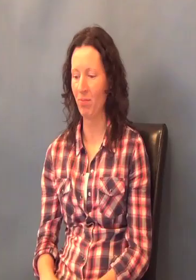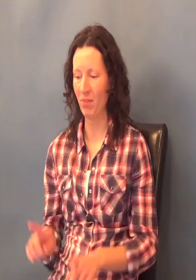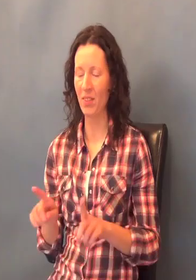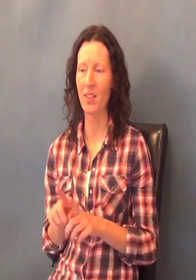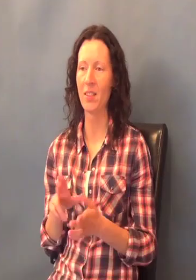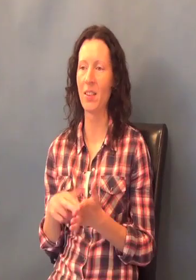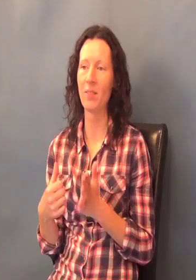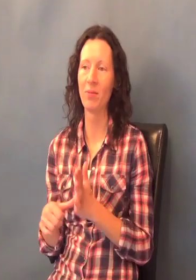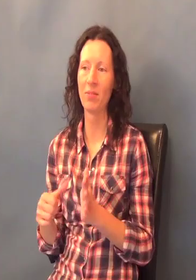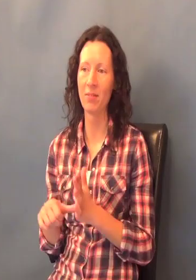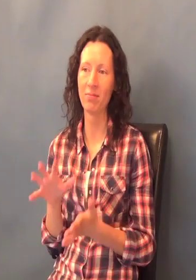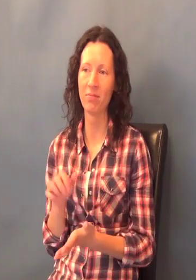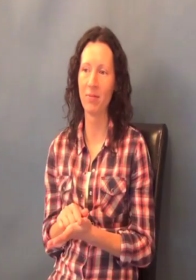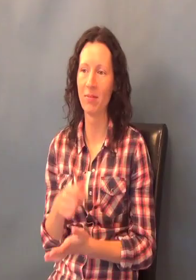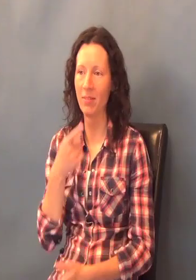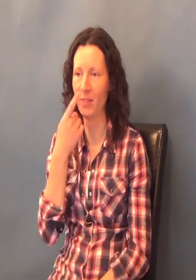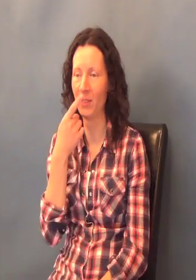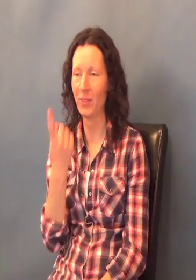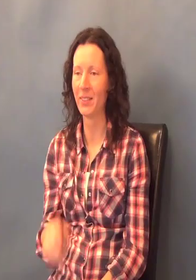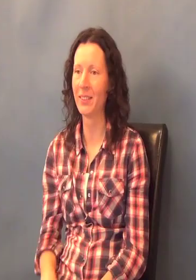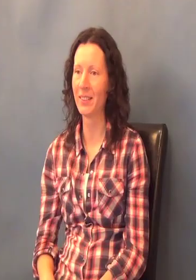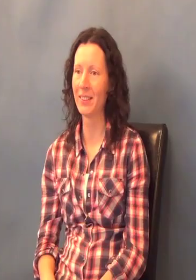Też jestem zajęta, jadę na wycieczkę do Olsztyna.